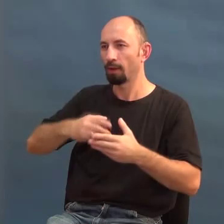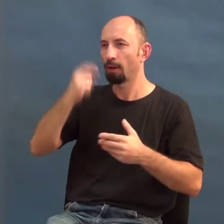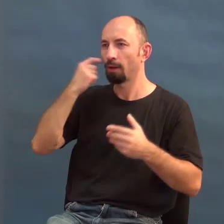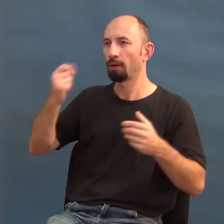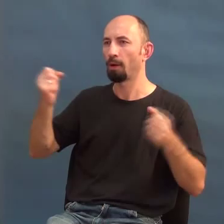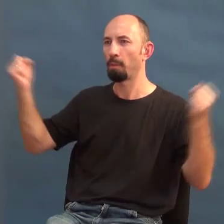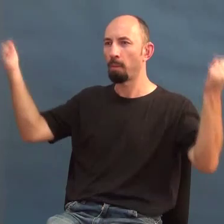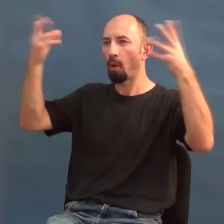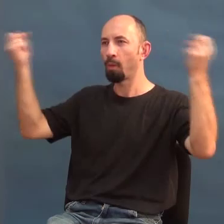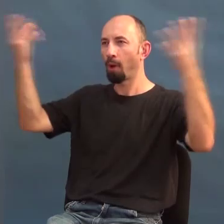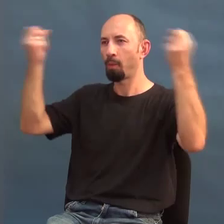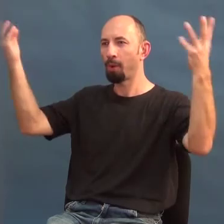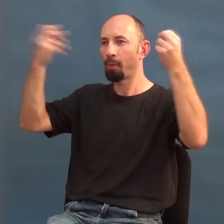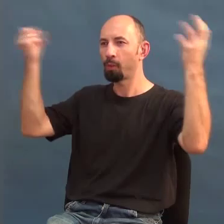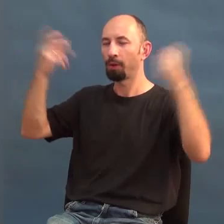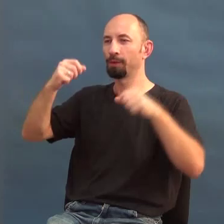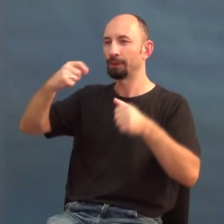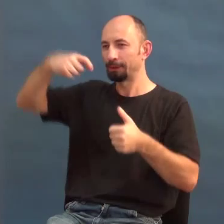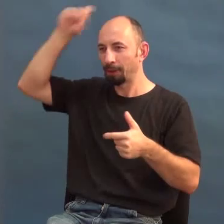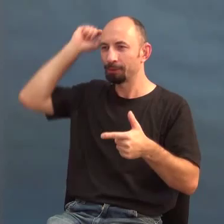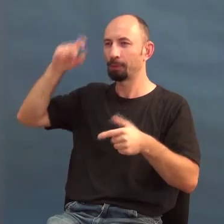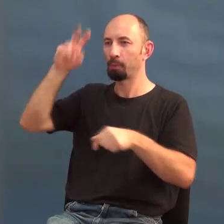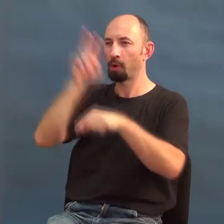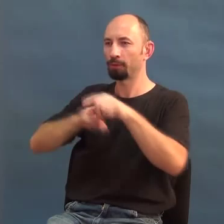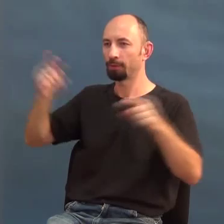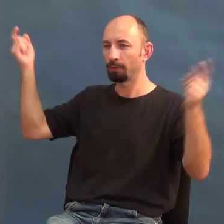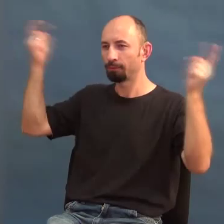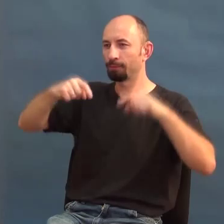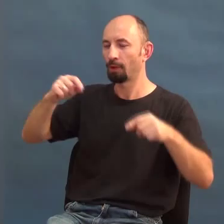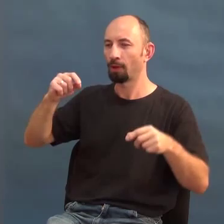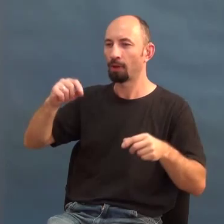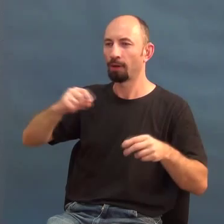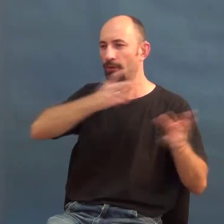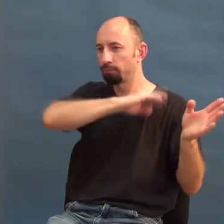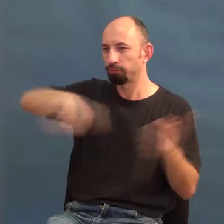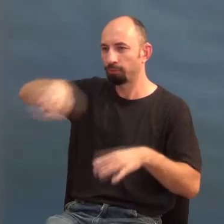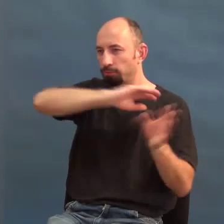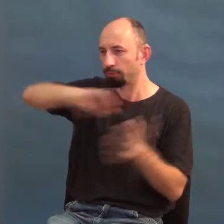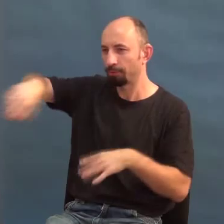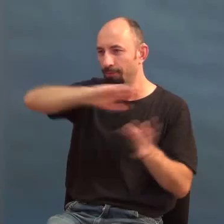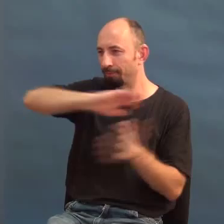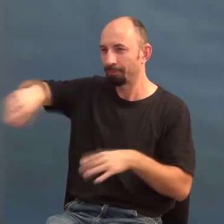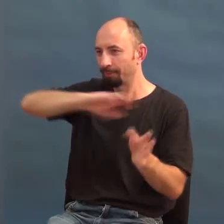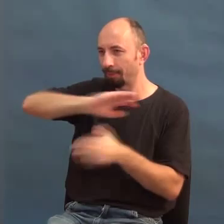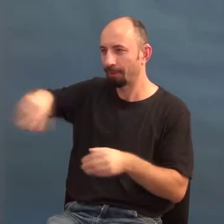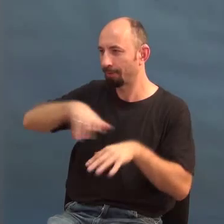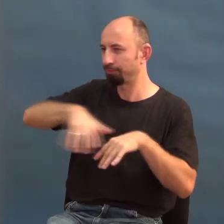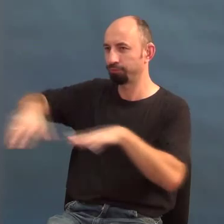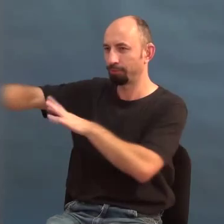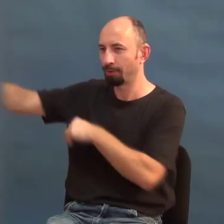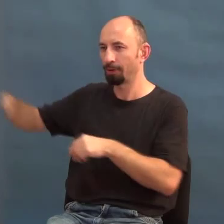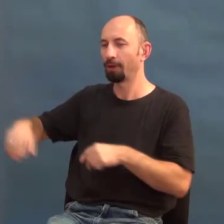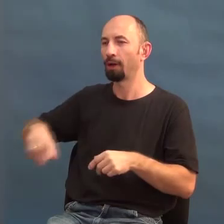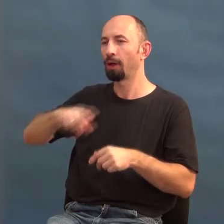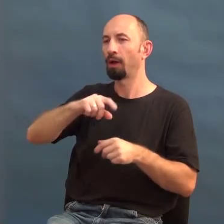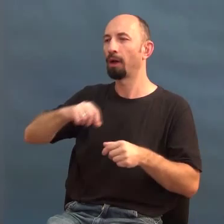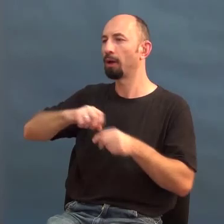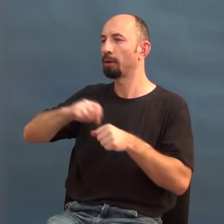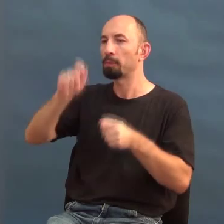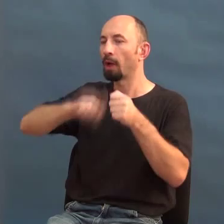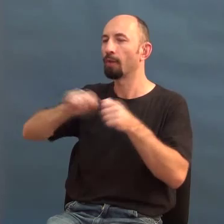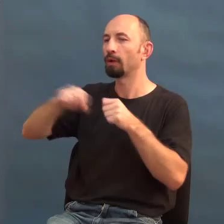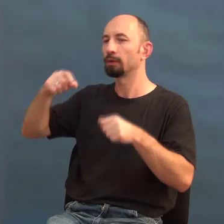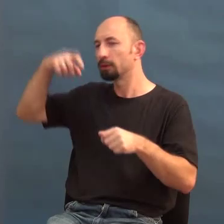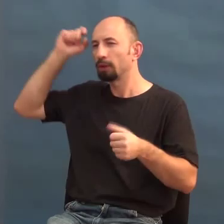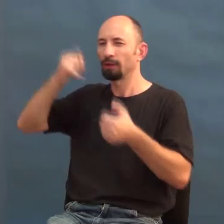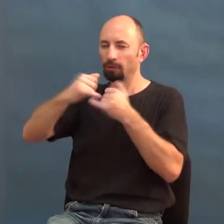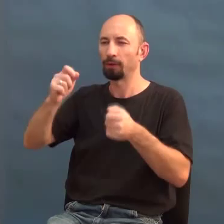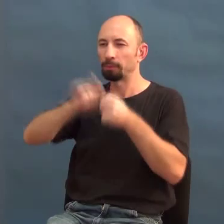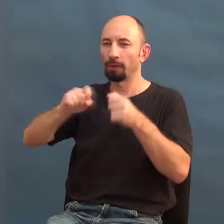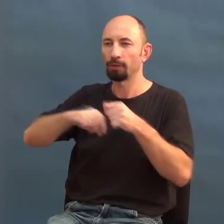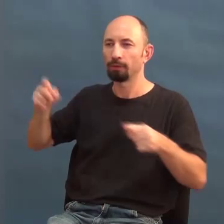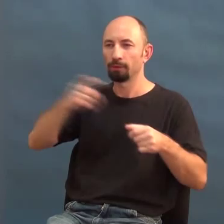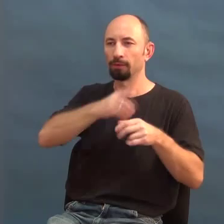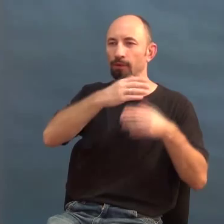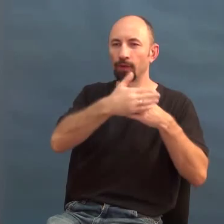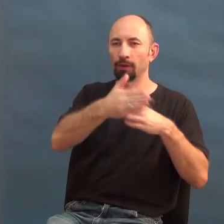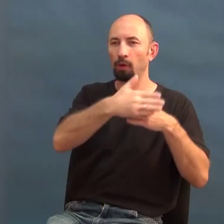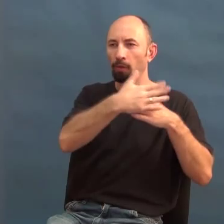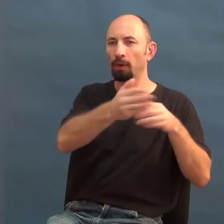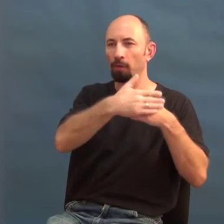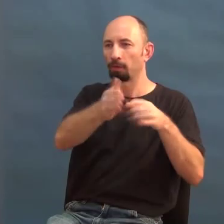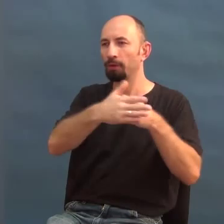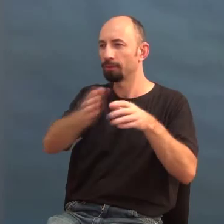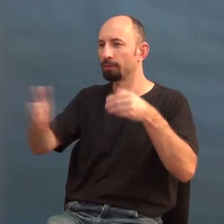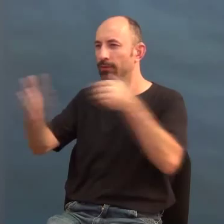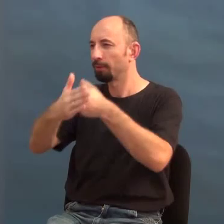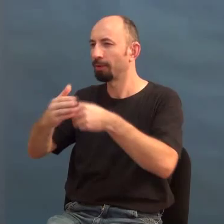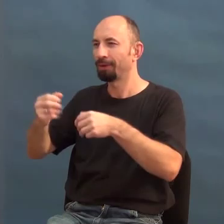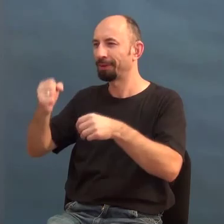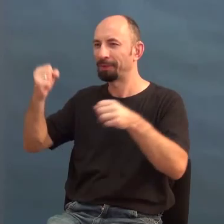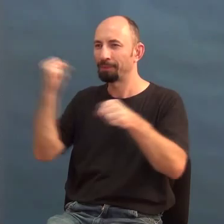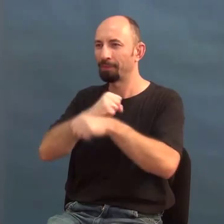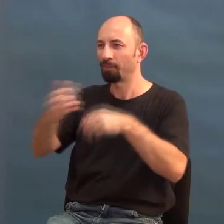Włączył się alarm, przyjechała straż pożarna i policja, ewakuowała wszystkich i straż sprawdzała wszystko, straż otwiera każde drzwi po kolei, ale jedne drzwi są zamknięte.